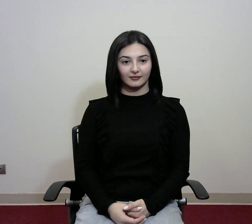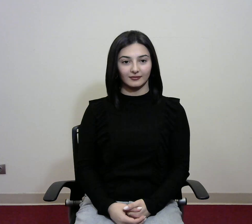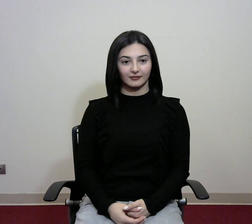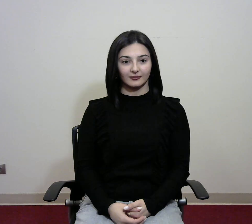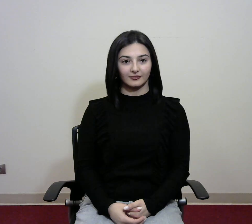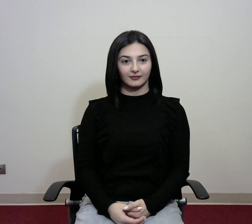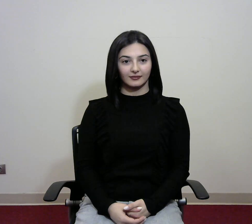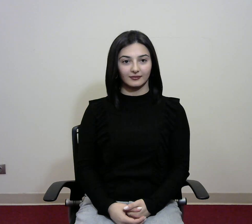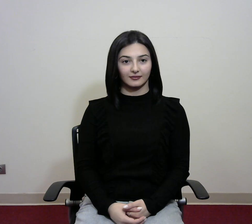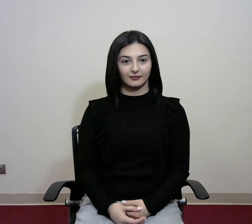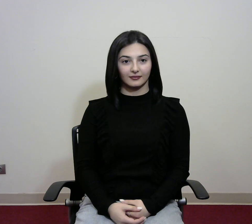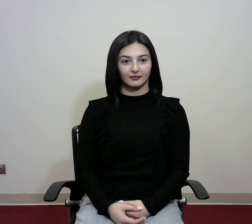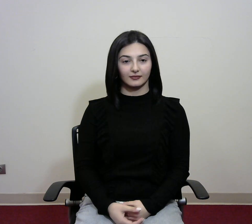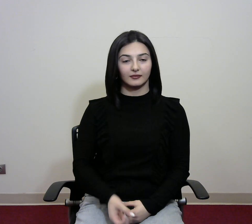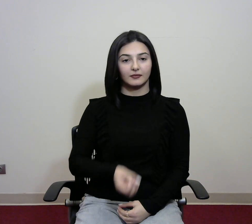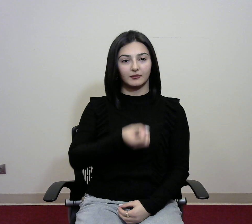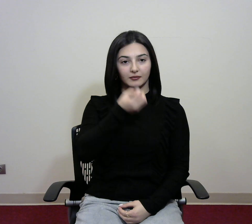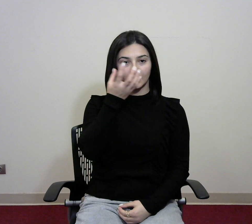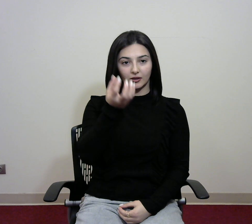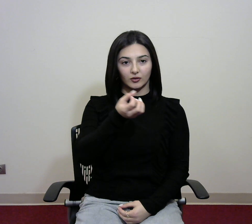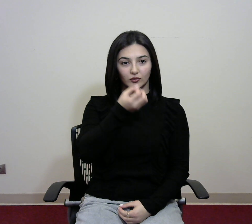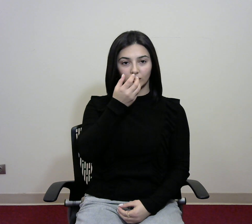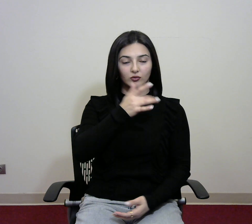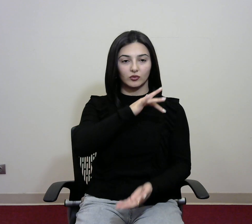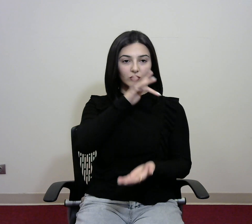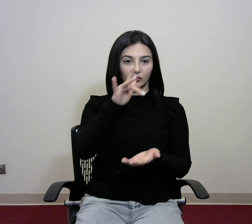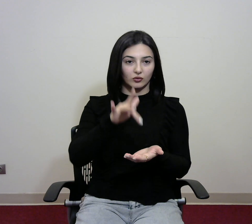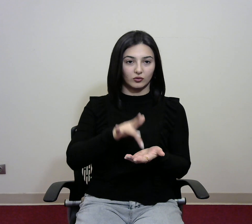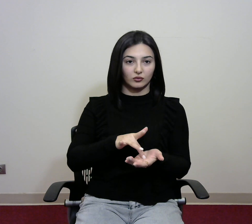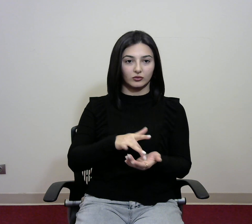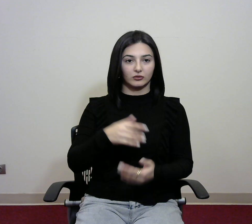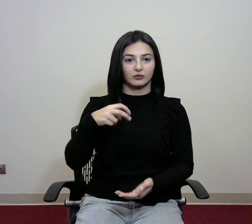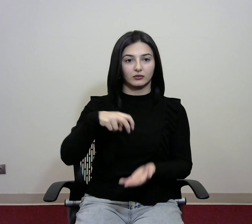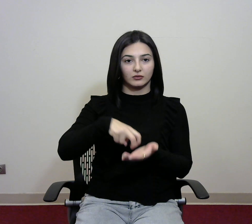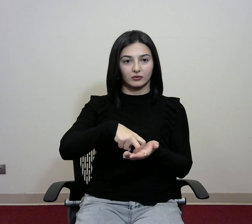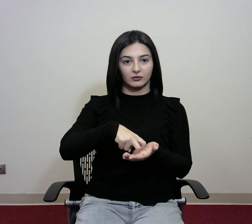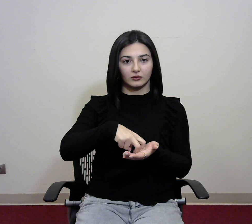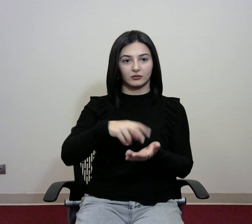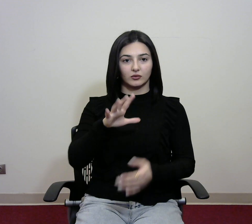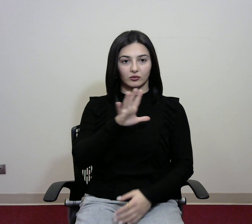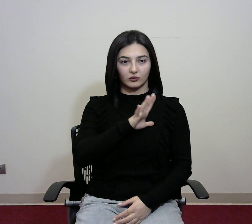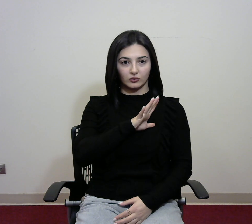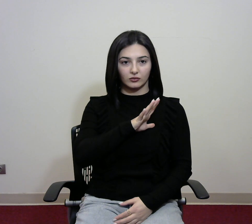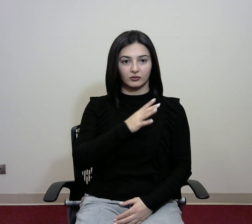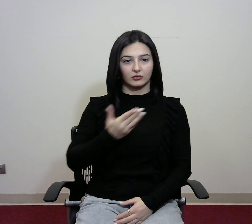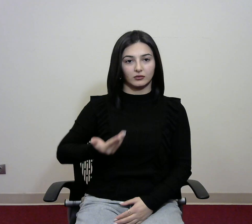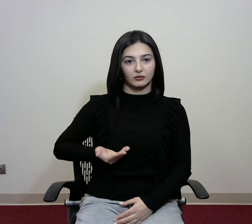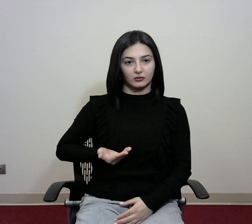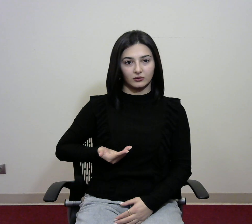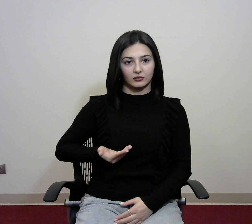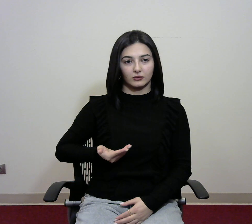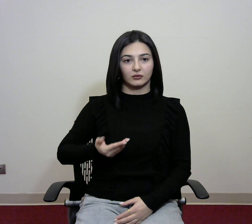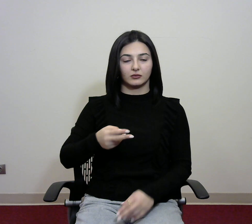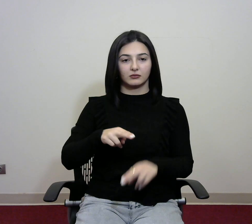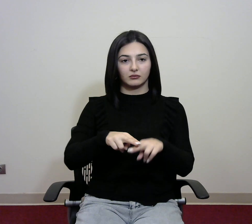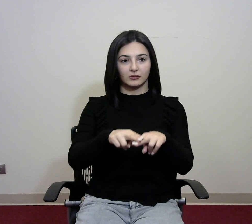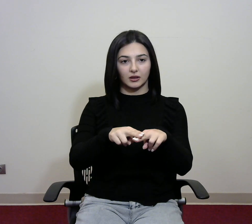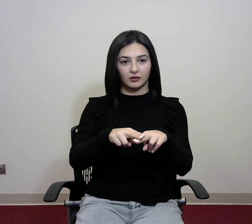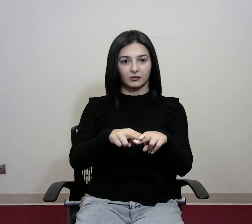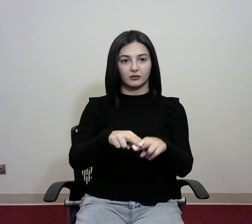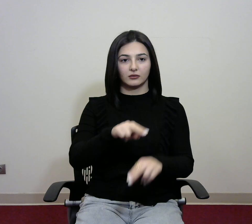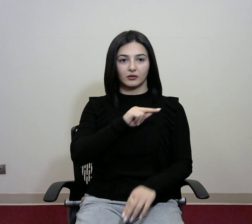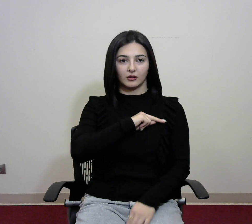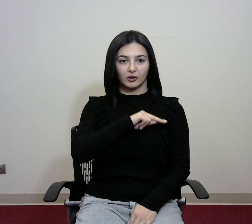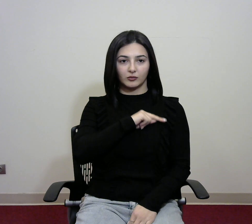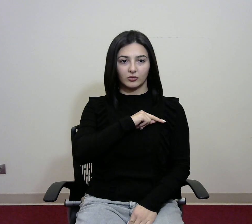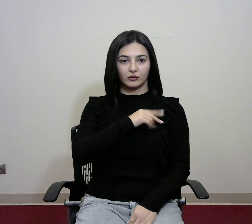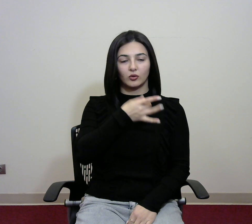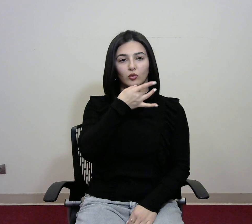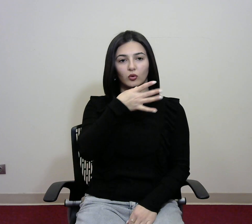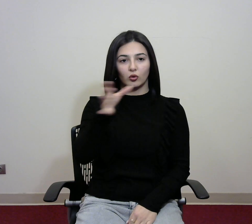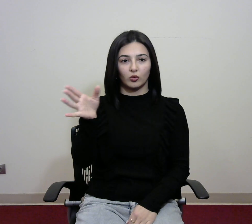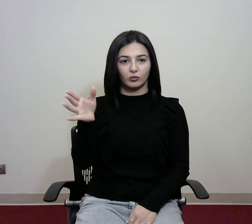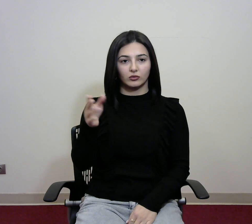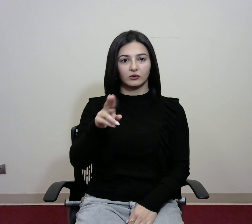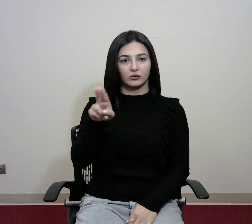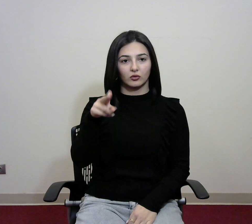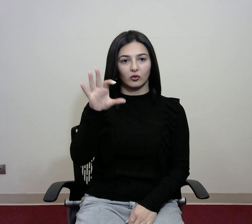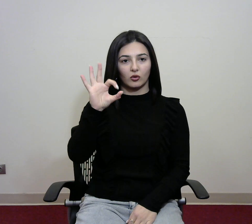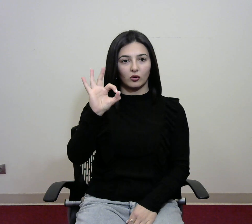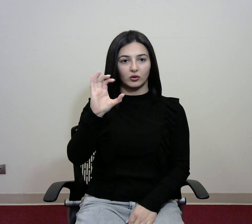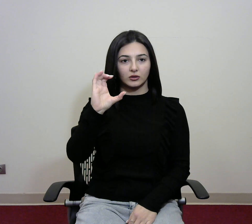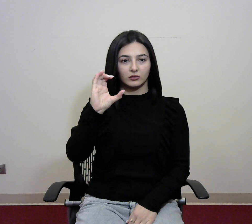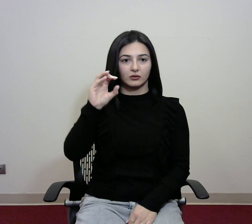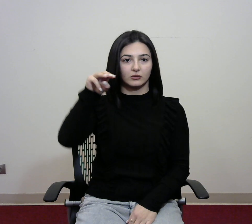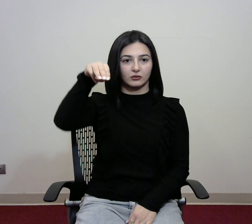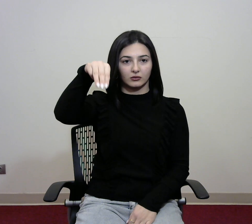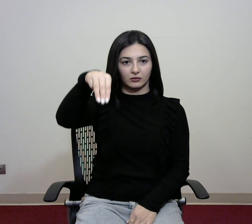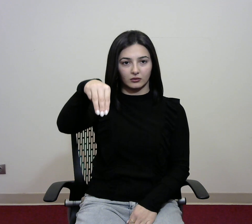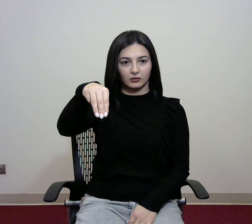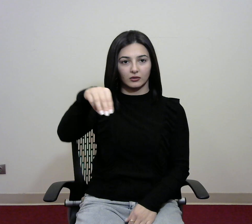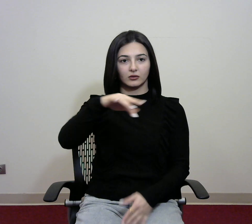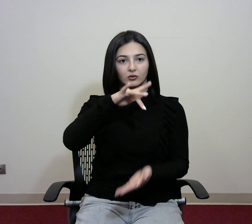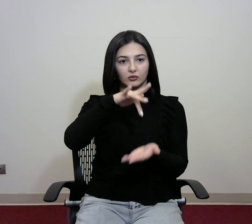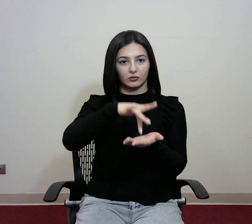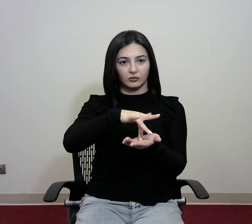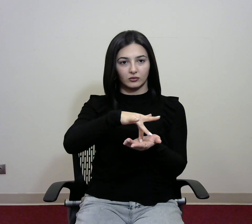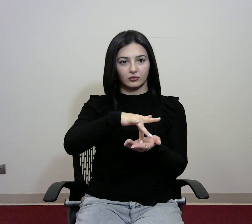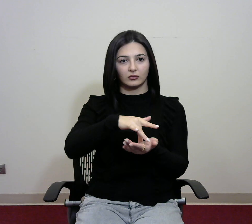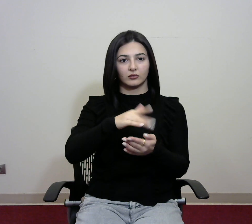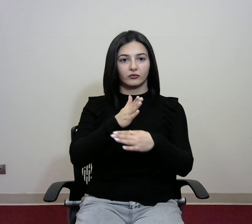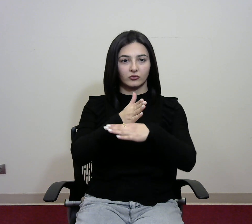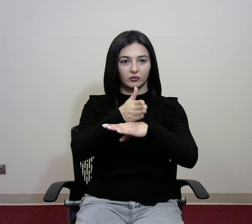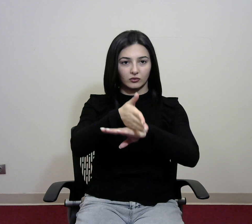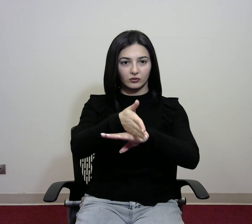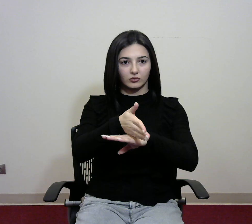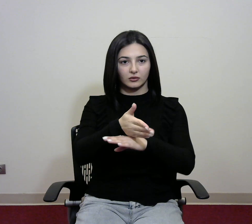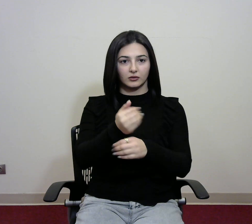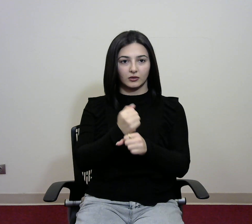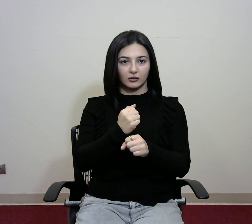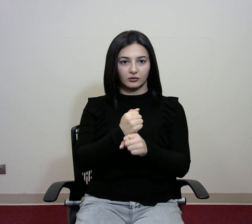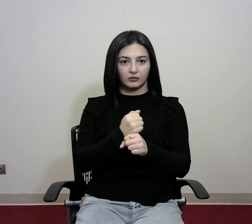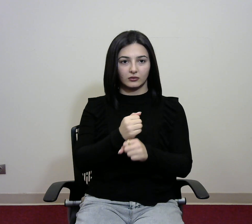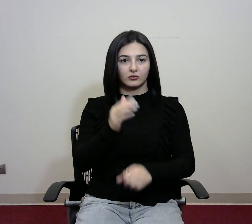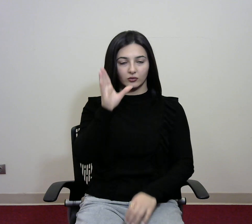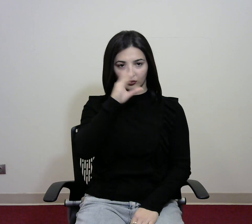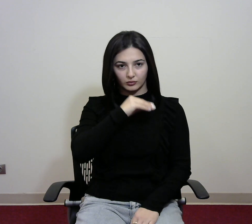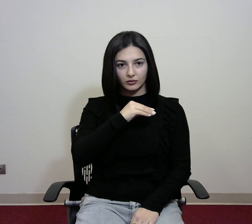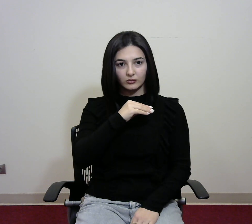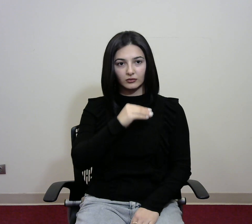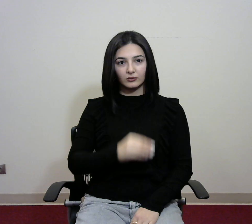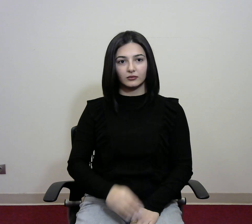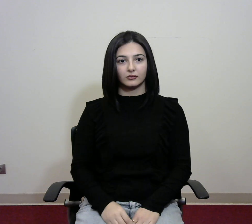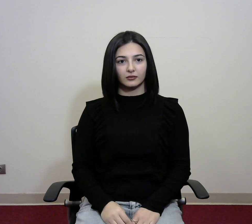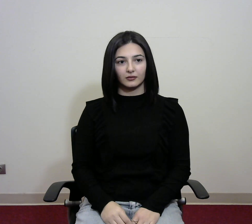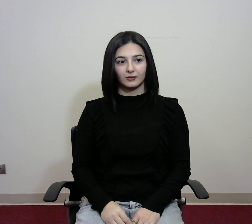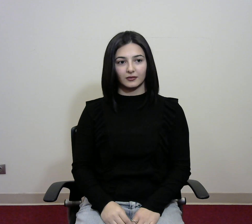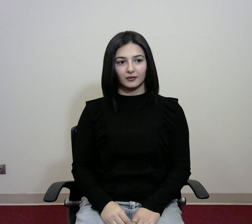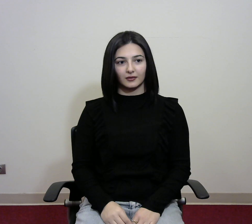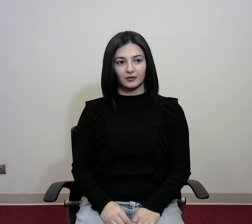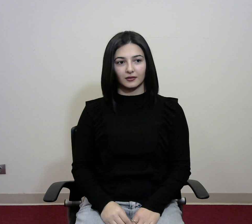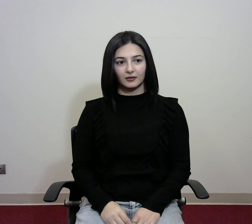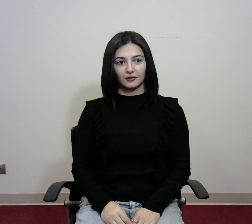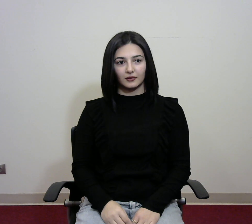Bakı şəhərində qeydiyyatda olan vətəndaşlar paytaxtda işləyən istənilən DOST mərkəzinə yaxınlaşa bilər